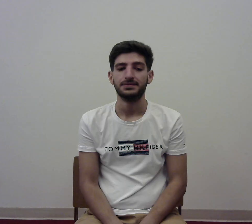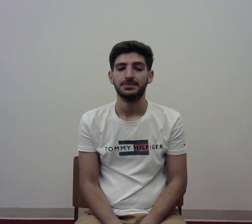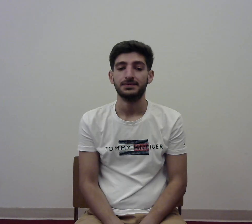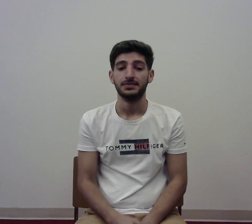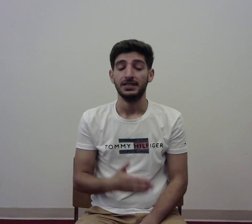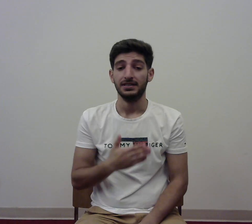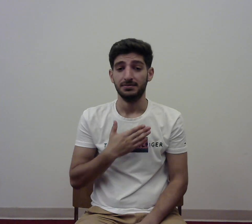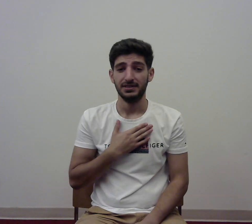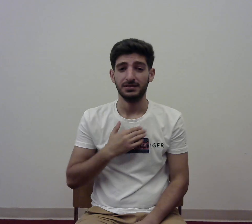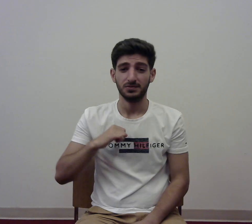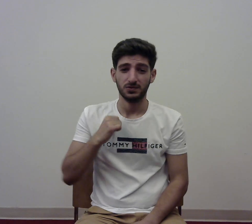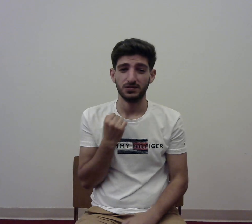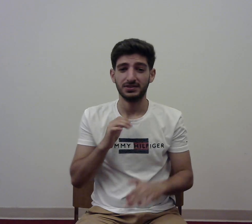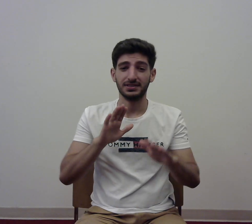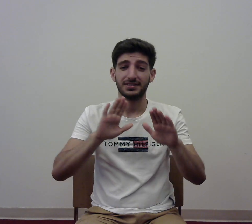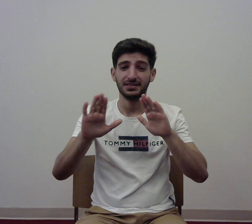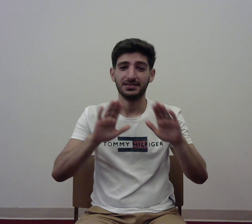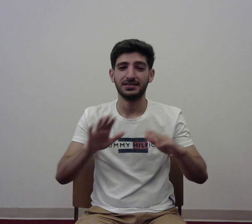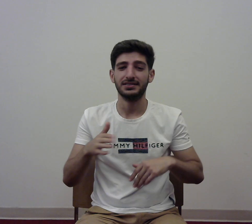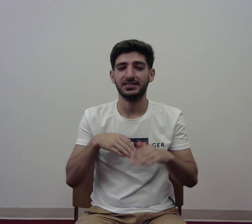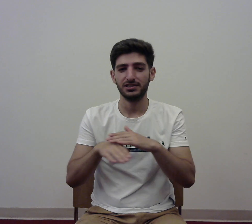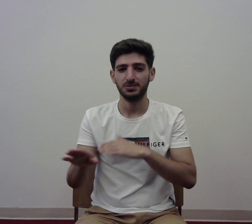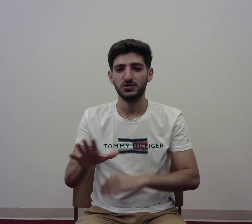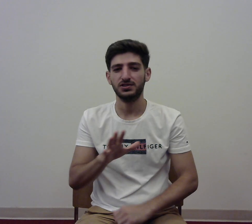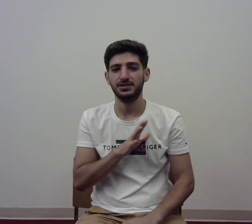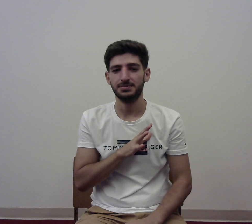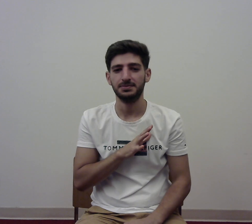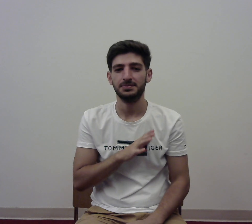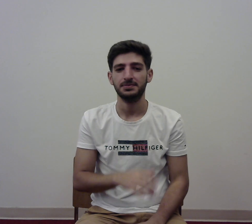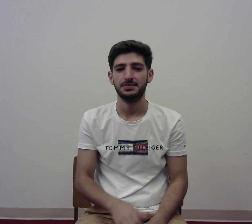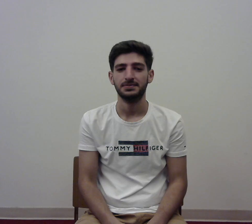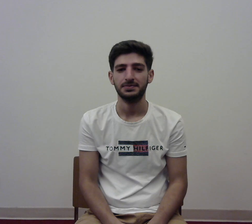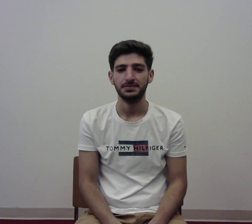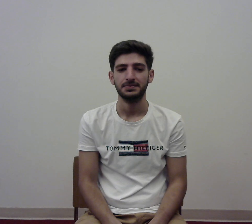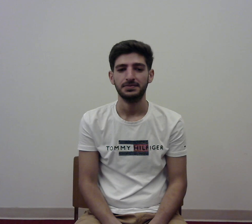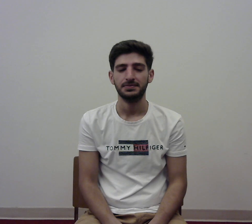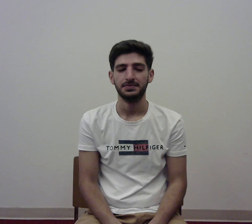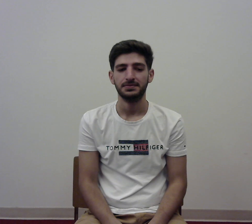Mənim dostumla sərgiyə getmişdim